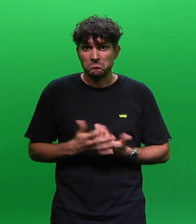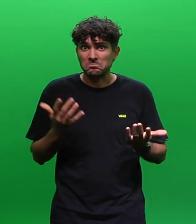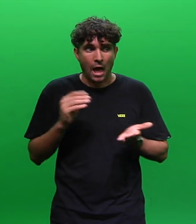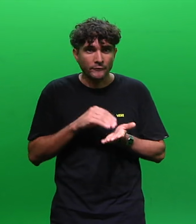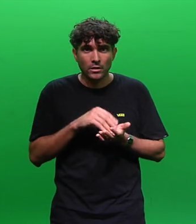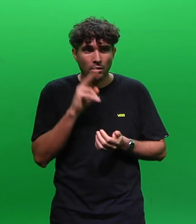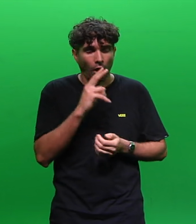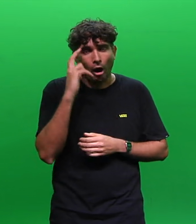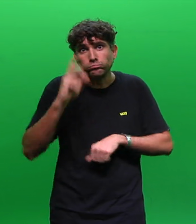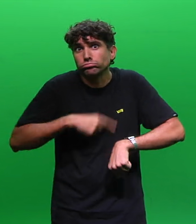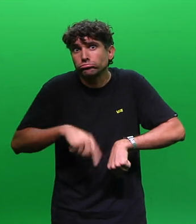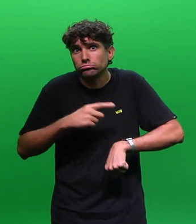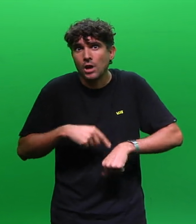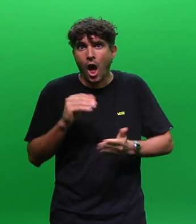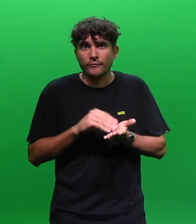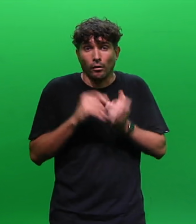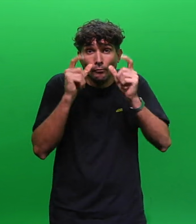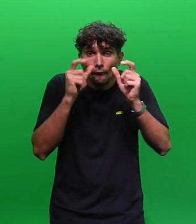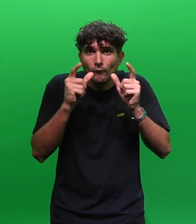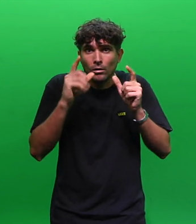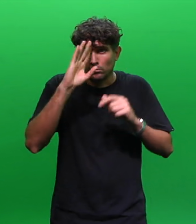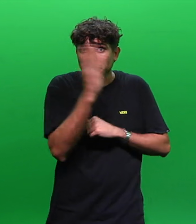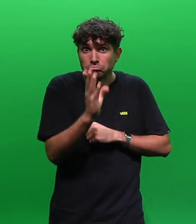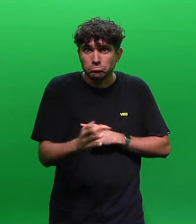De vegades dorm moltes hores i de vegades es desperta sovint, és variable.